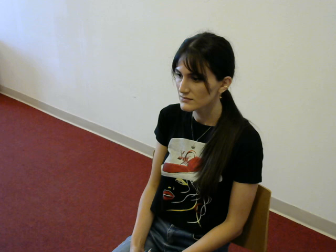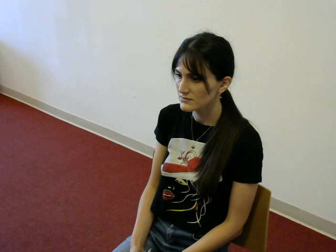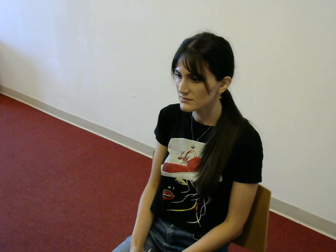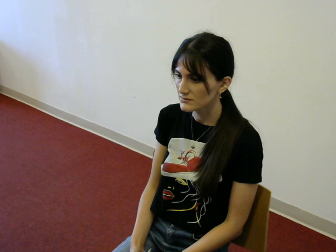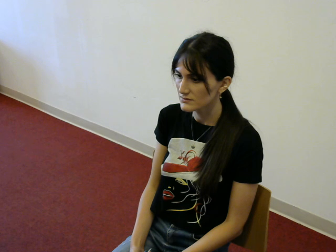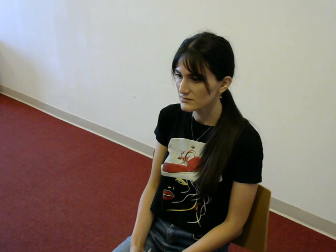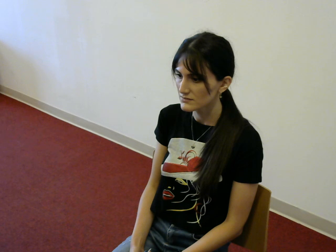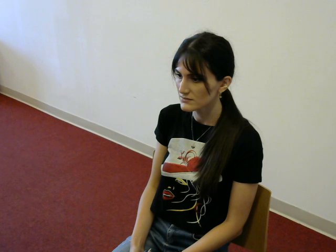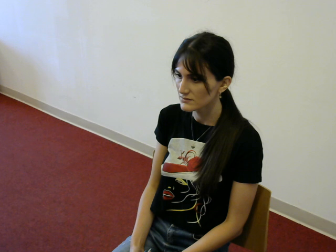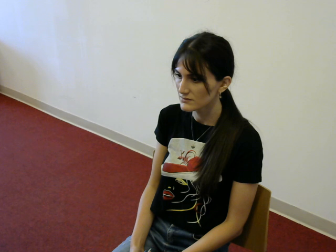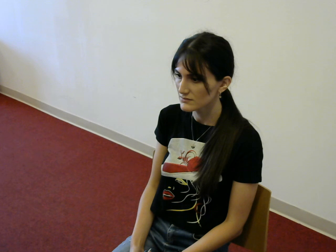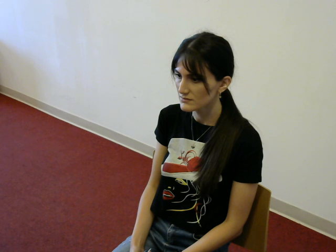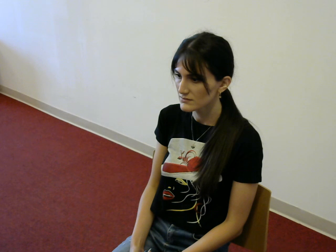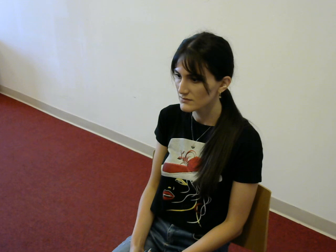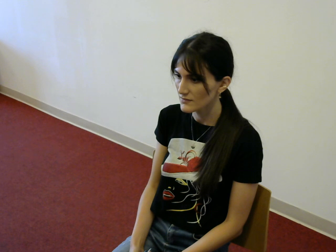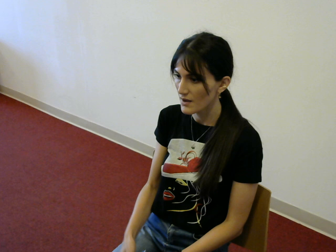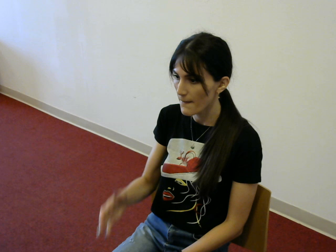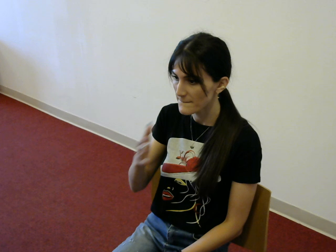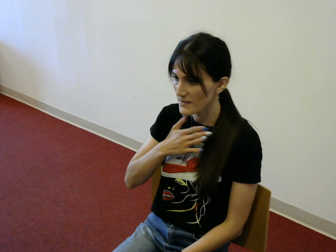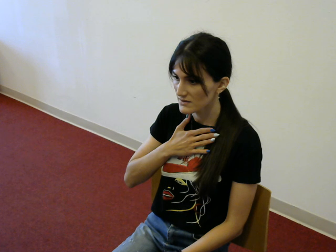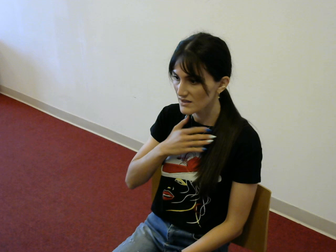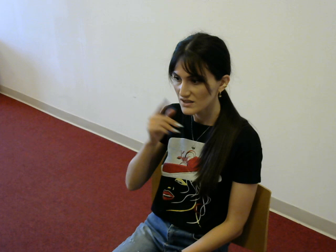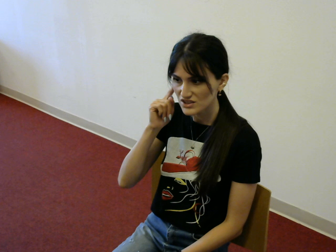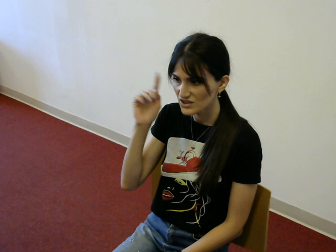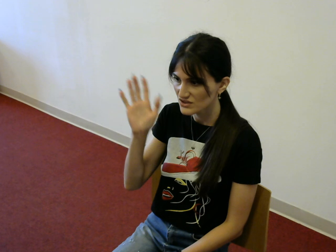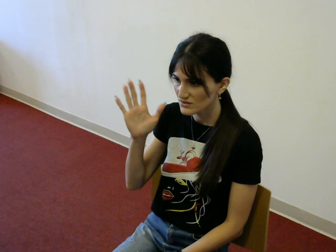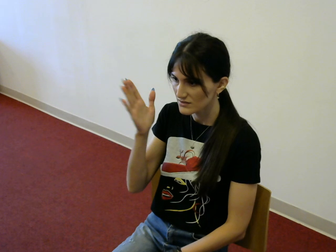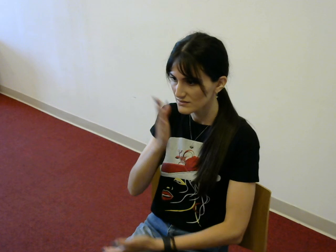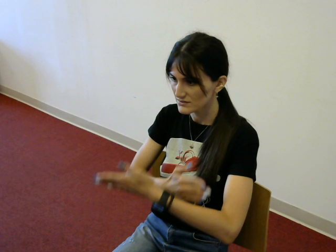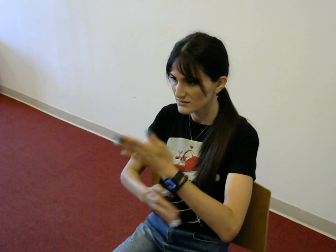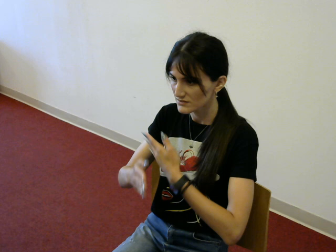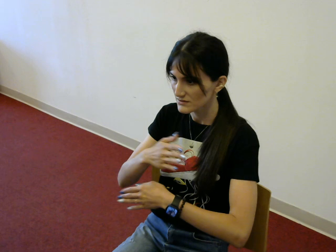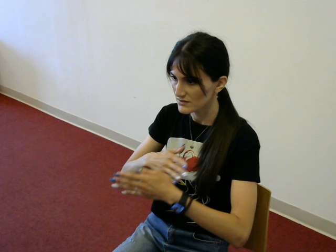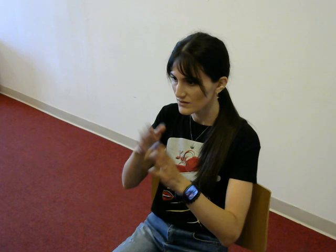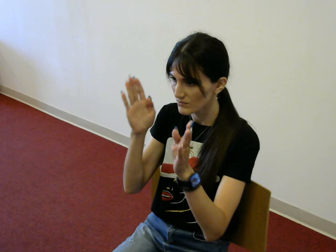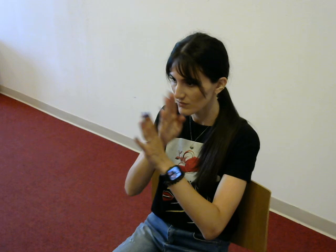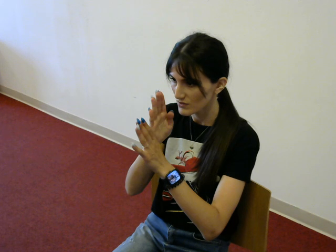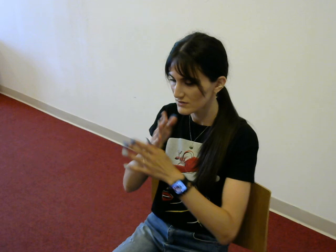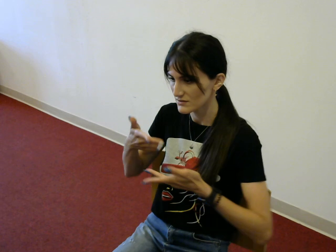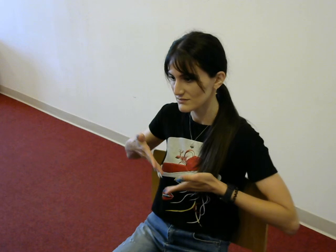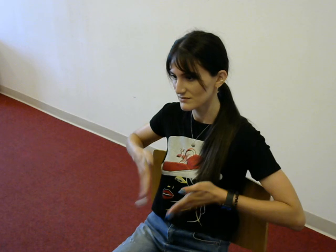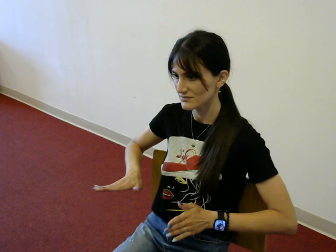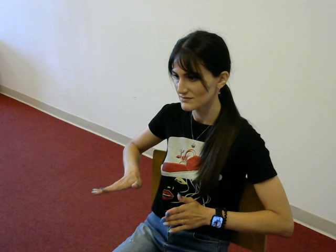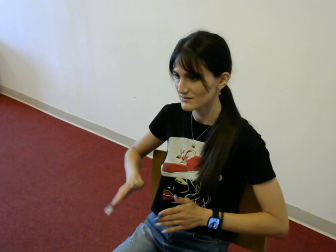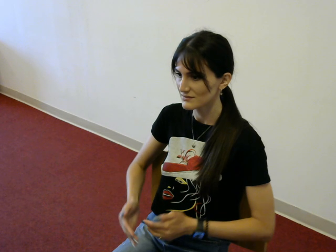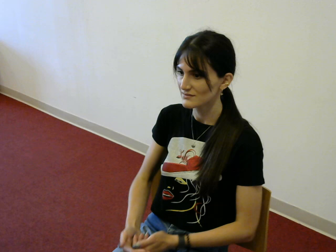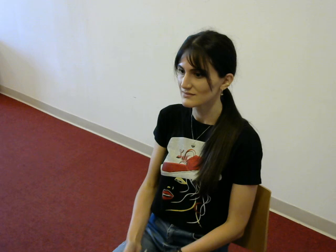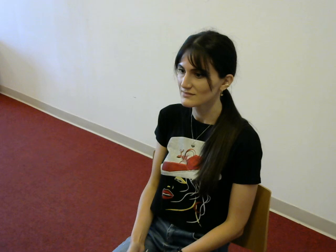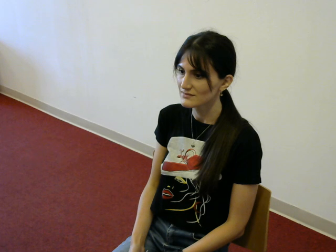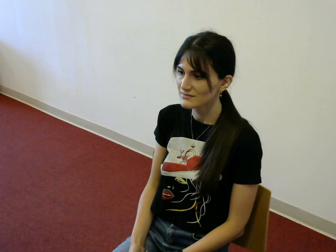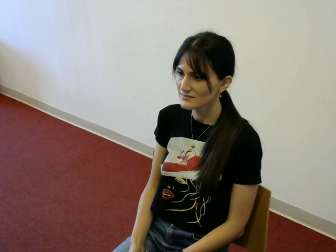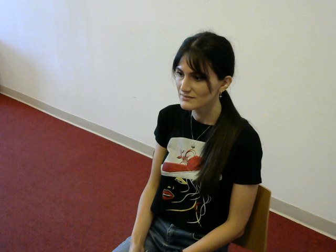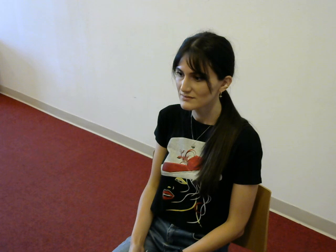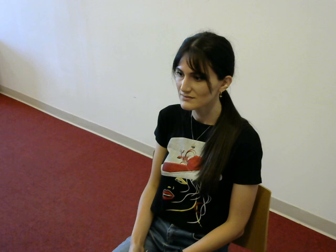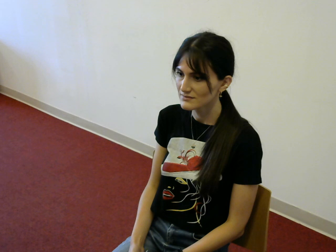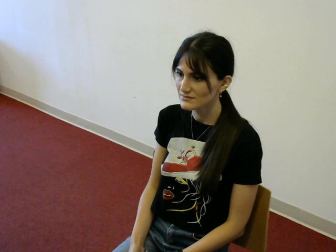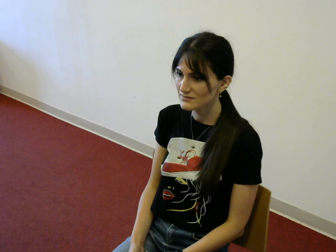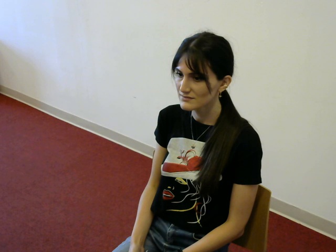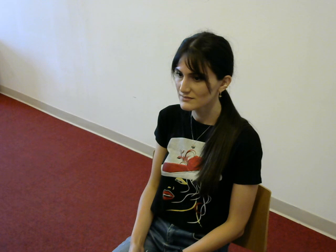Mənim eşitmə məhdudiyyətim anadangəlmədir